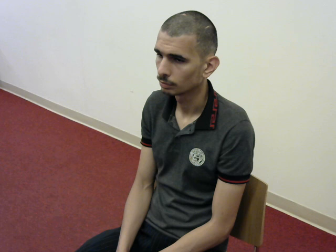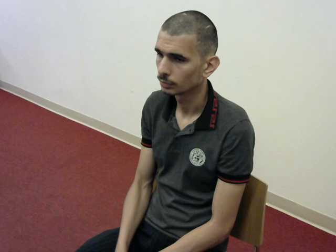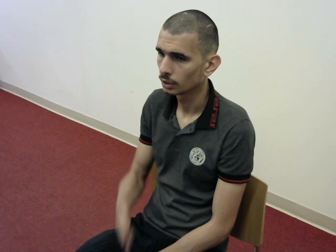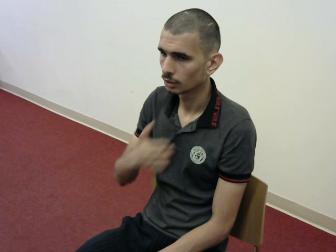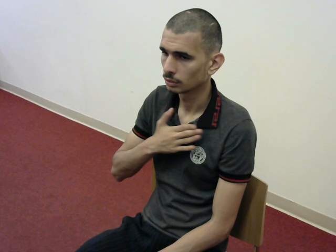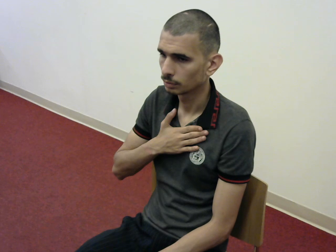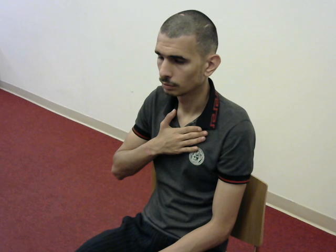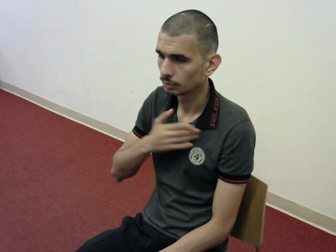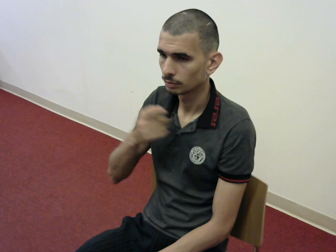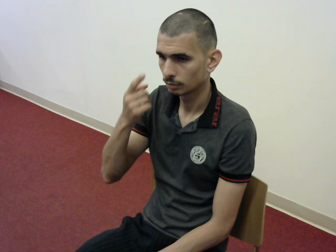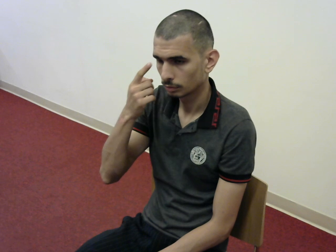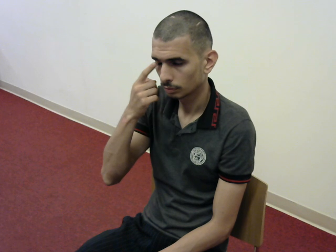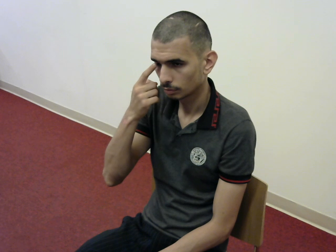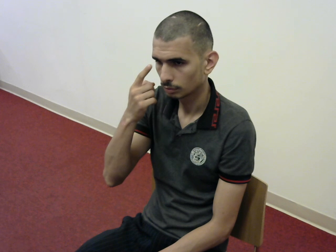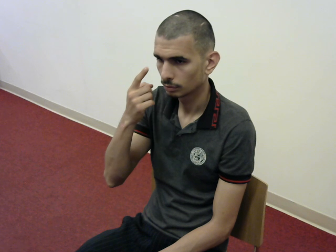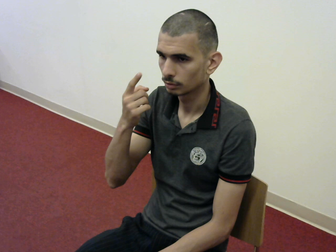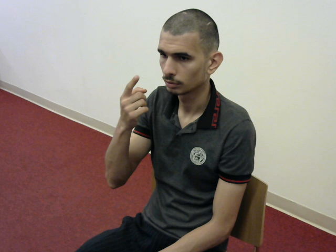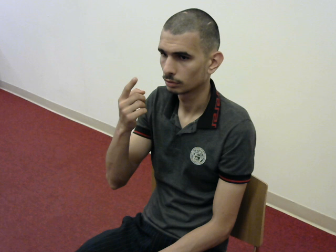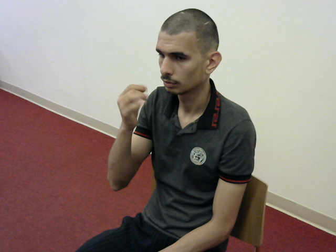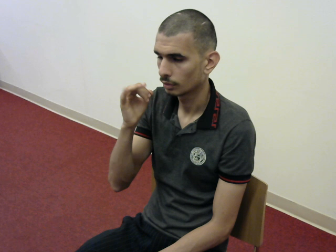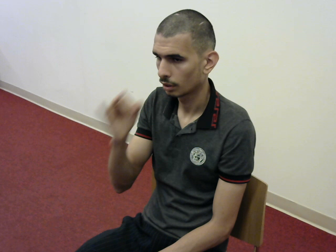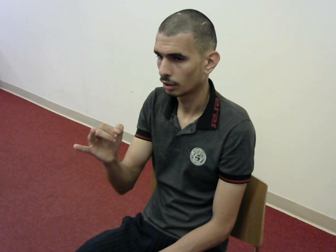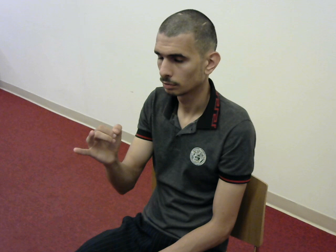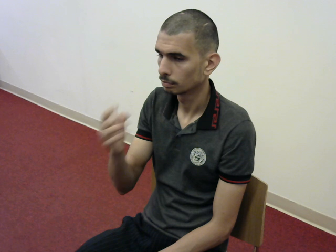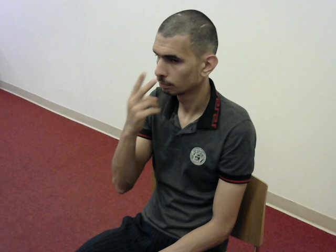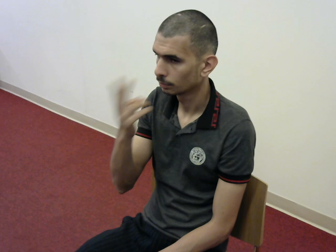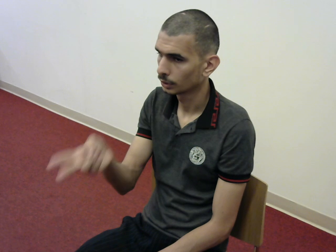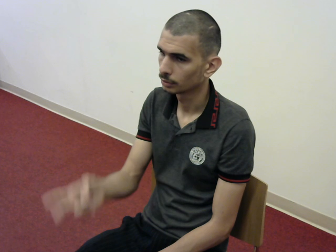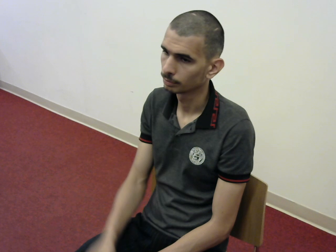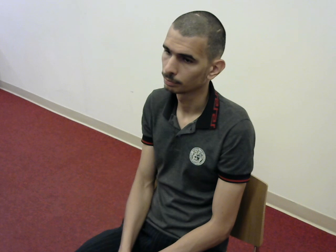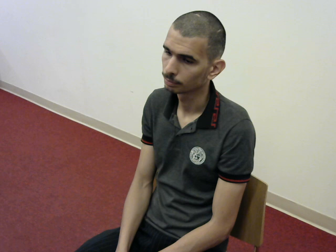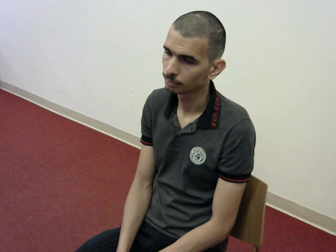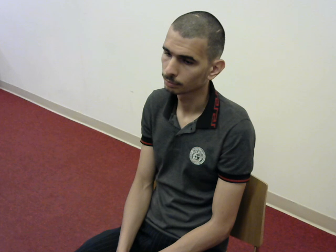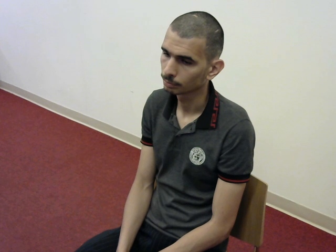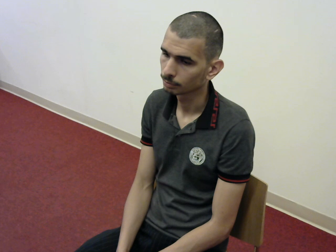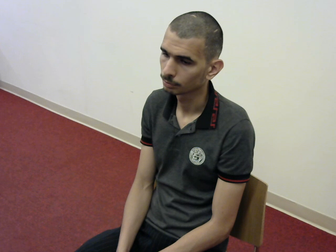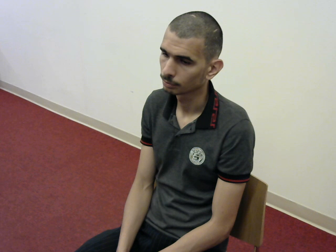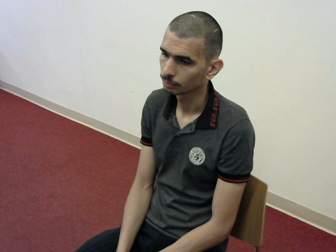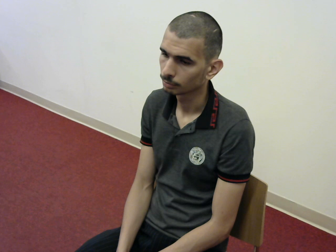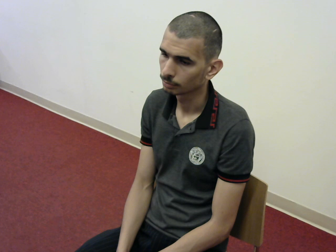Mənim gözüm pis görür